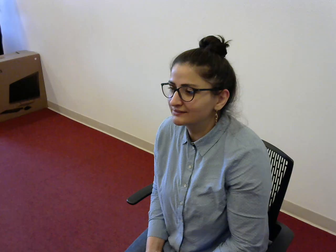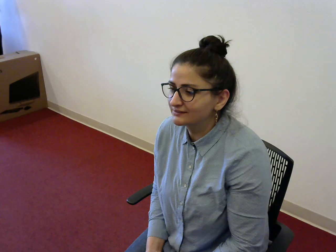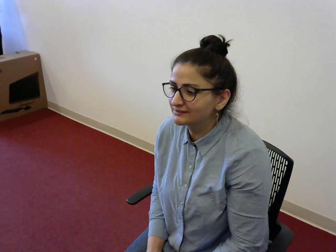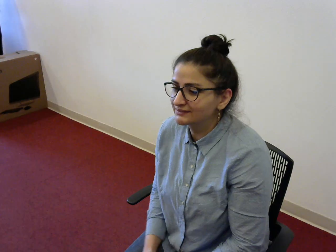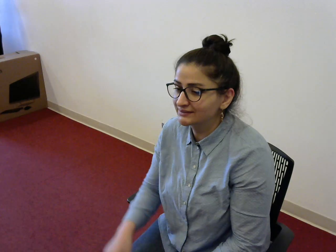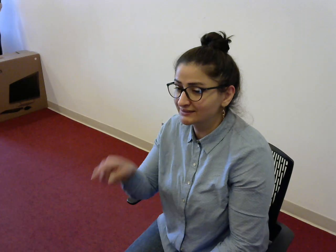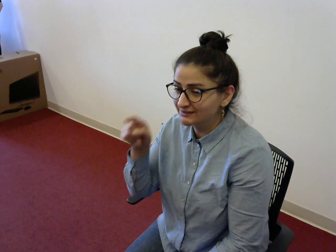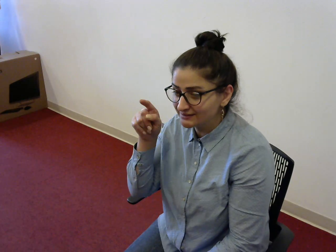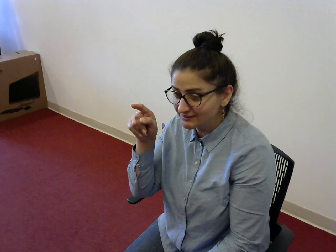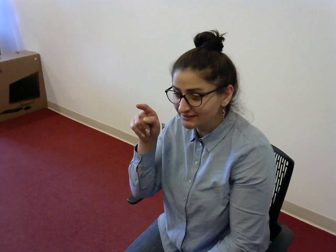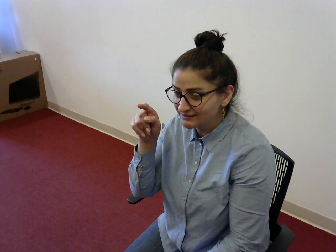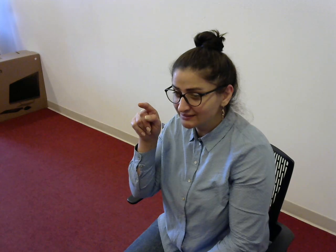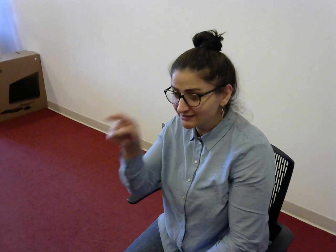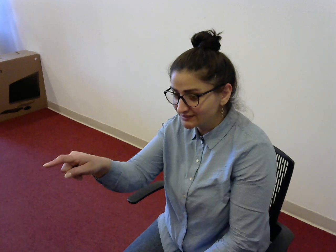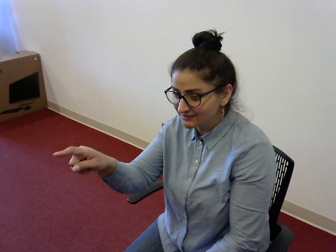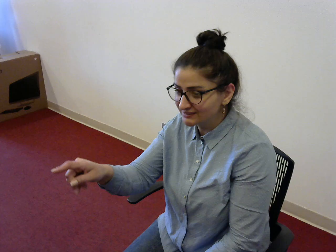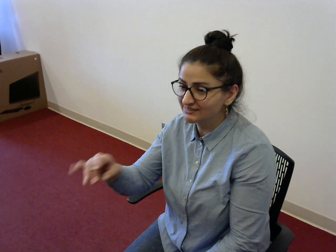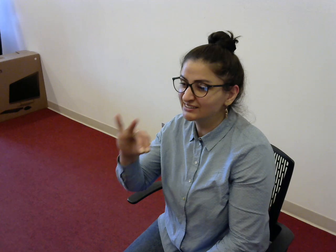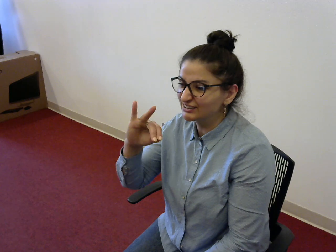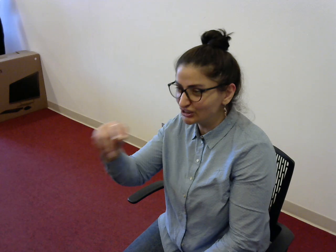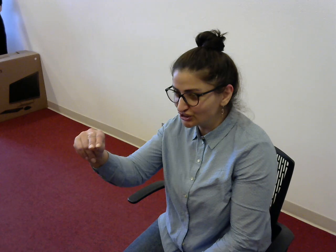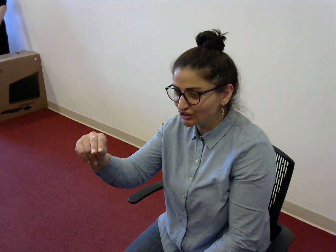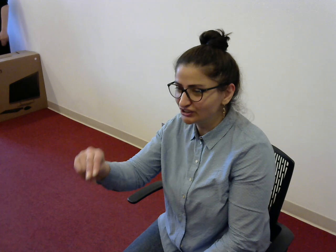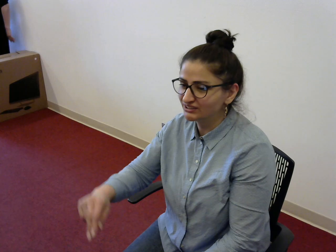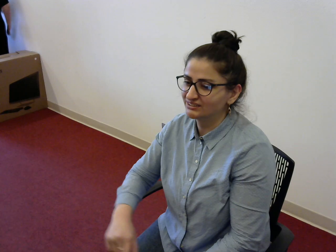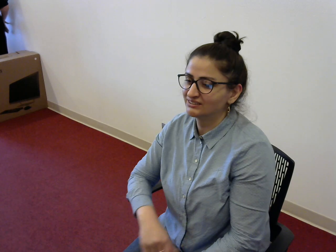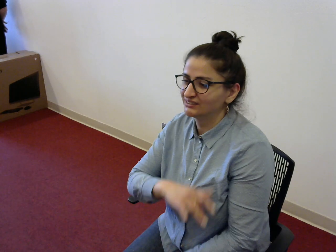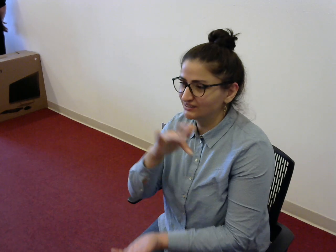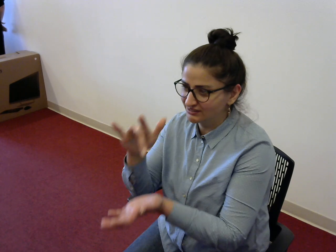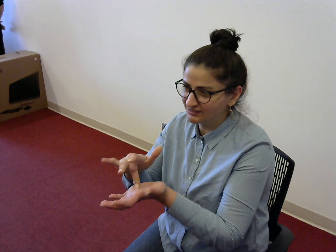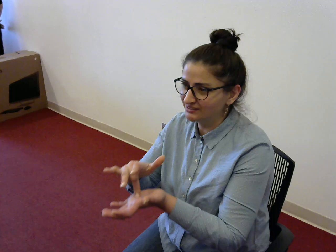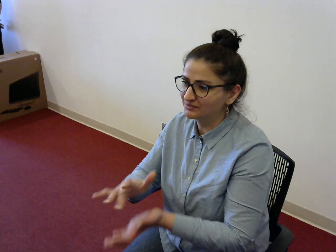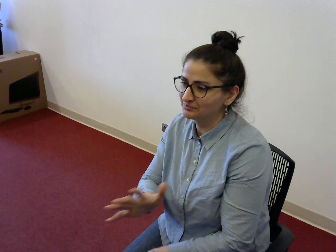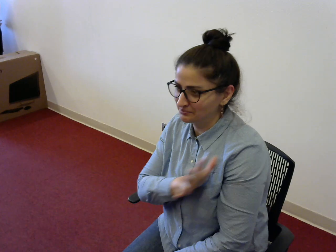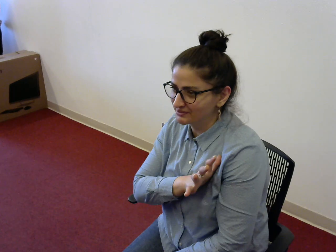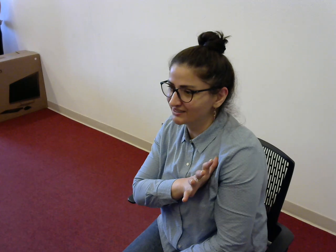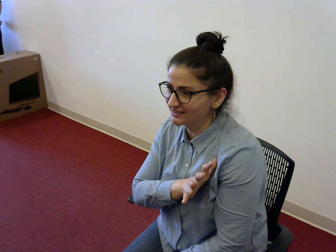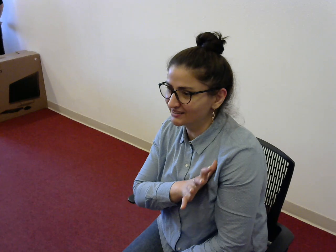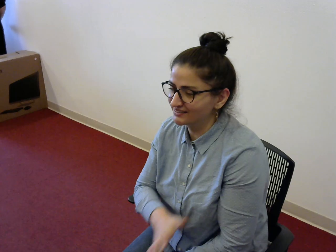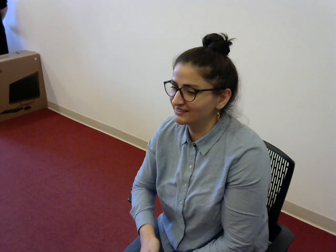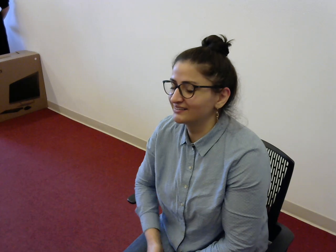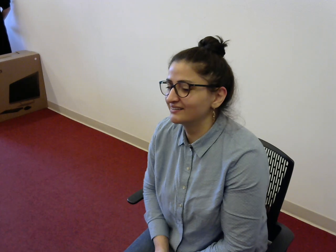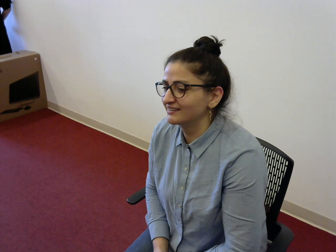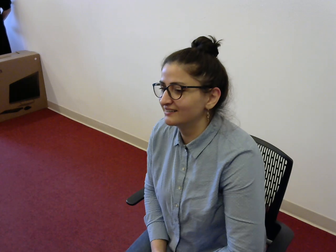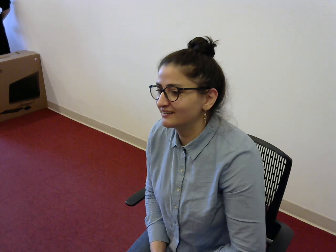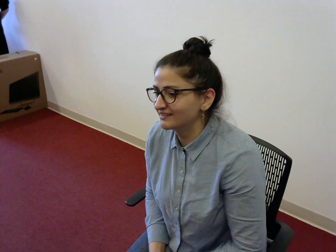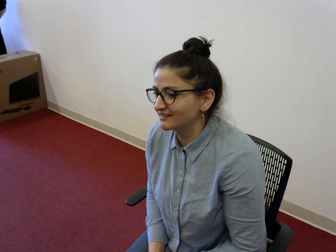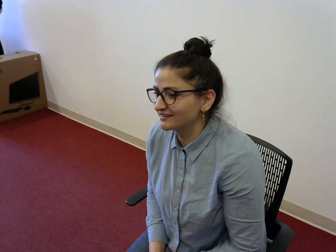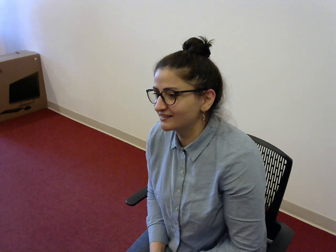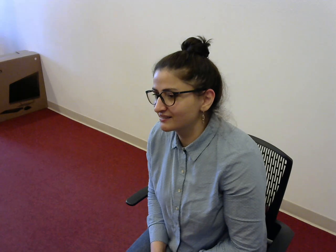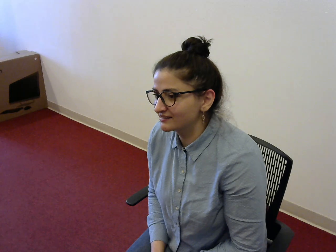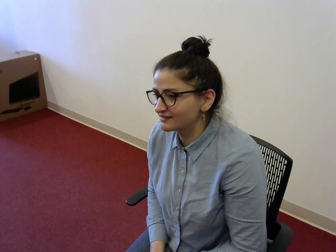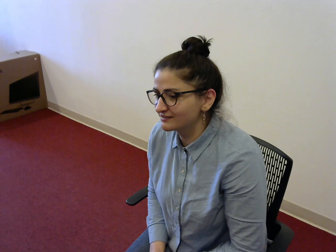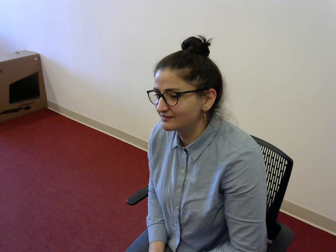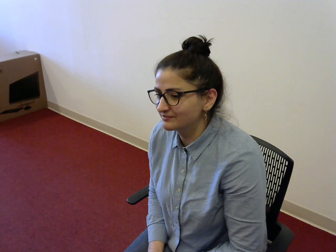Siz İçərişəhərdə olmusuz?